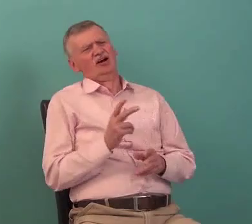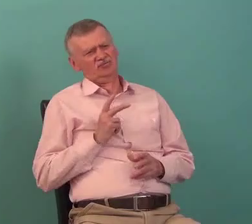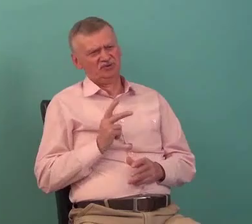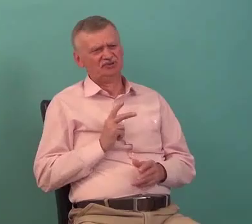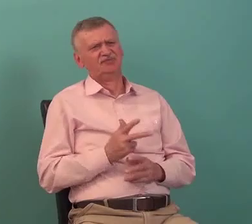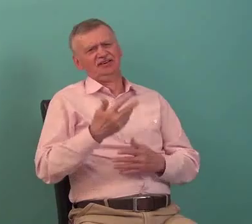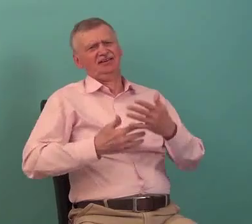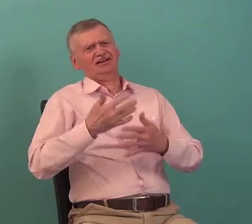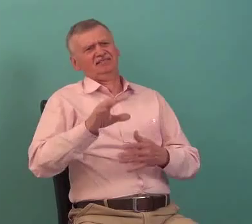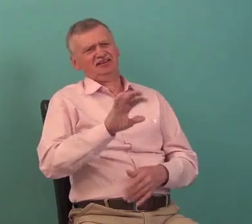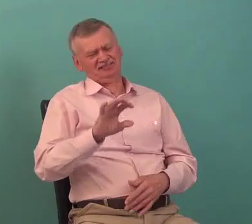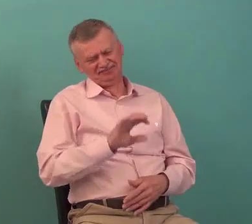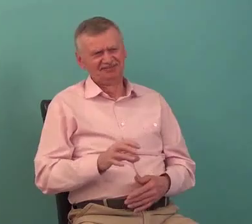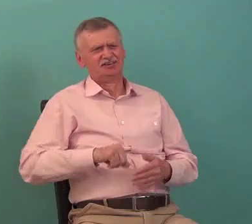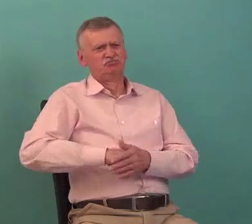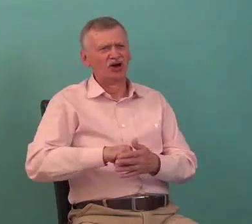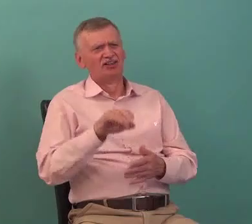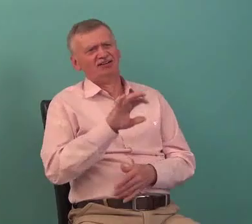Oglądam telewizję, oglądam sport.